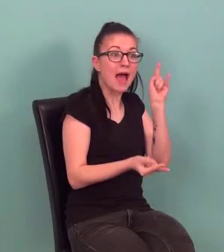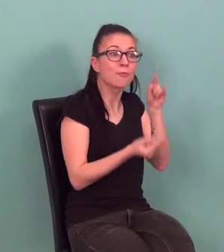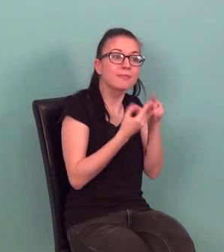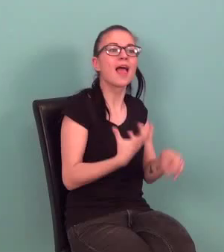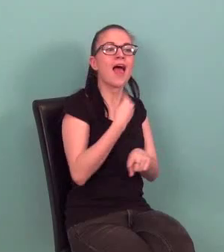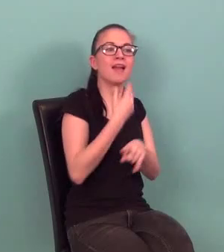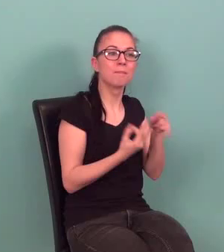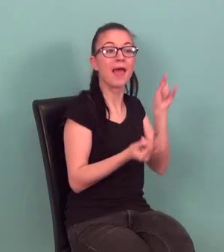Koza chce zjeść gruszkę i dalej meczy.